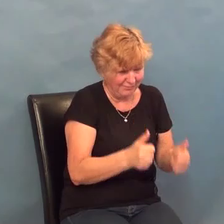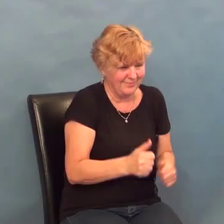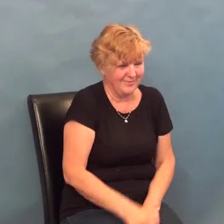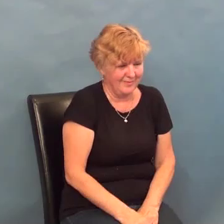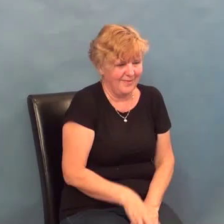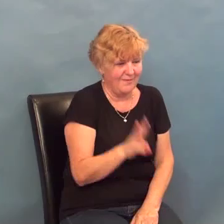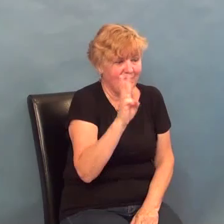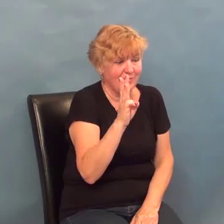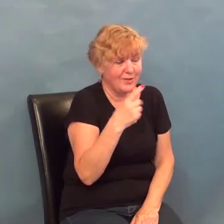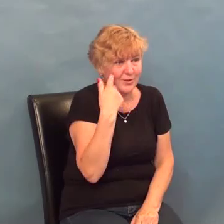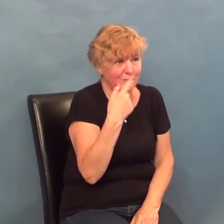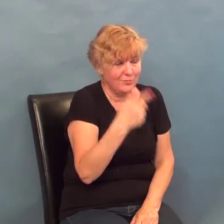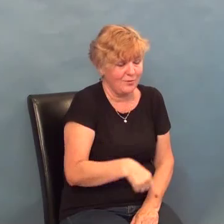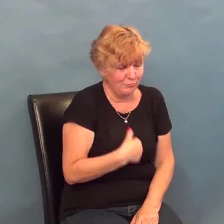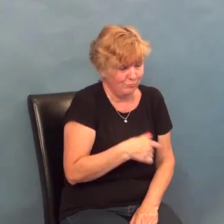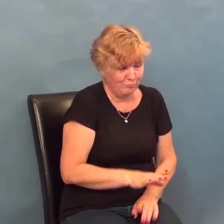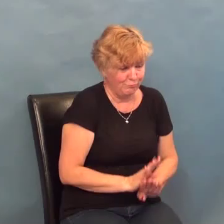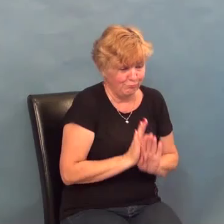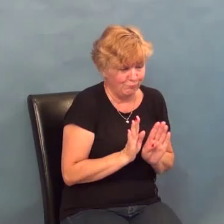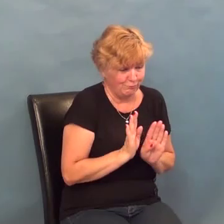We wtorek, jutro, ja nie...